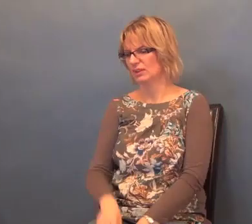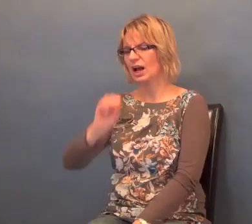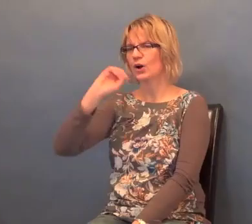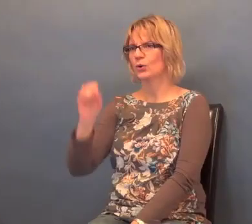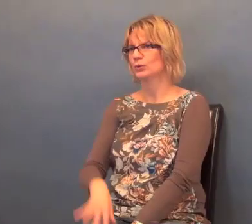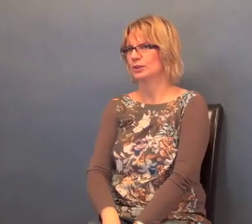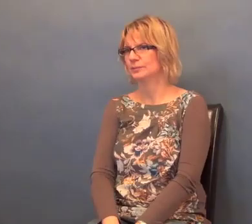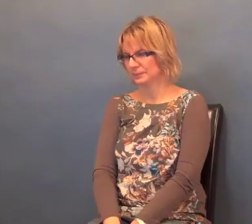Najgorsze.